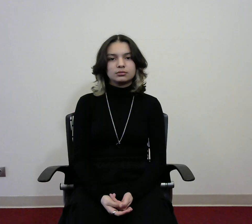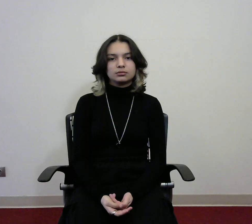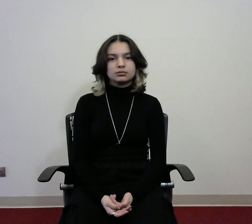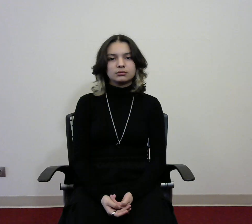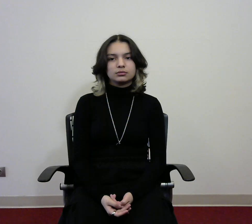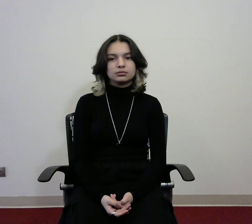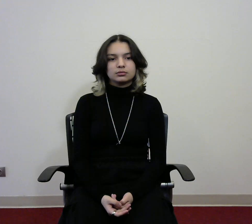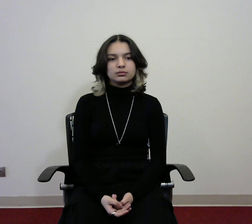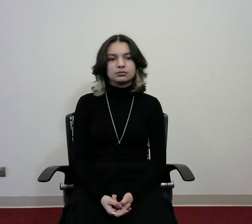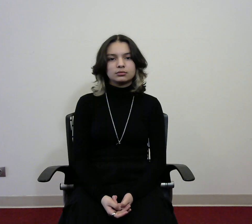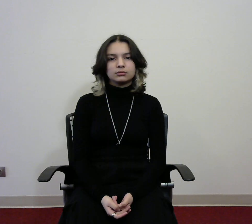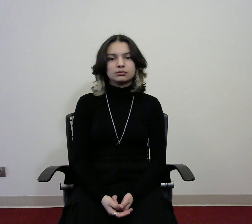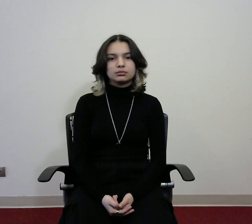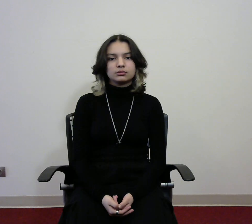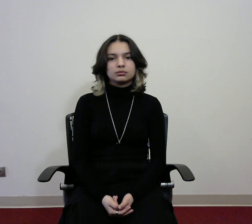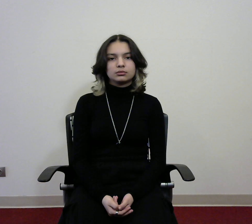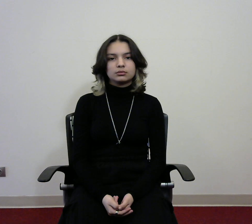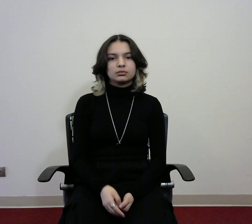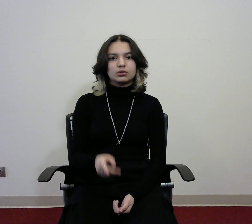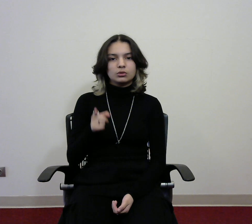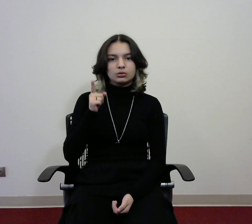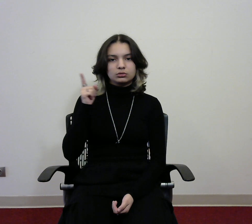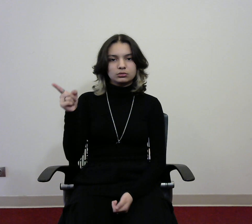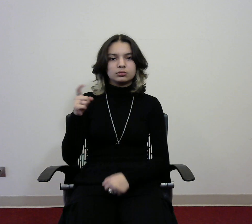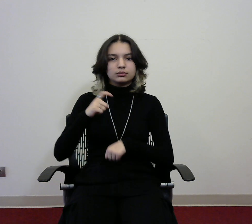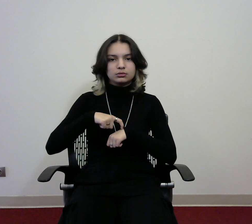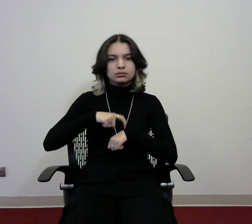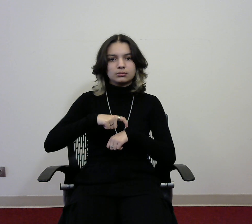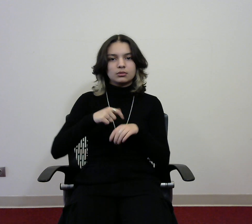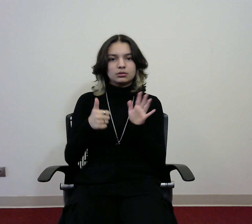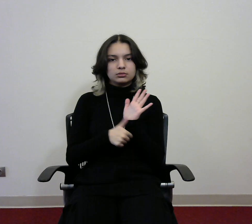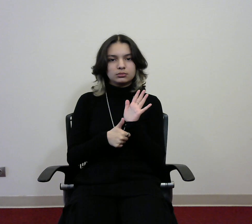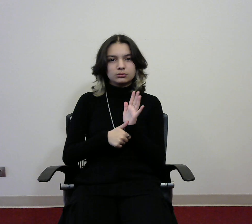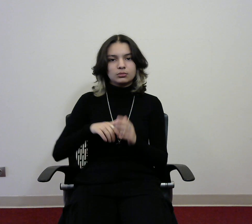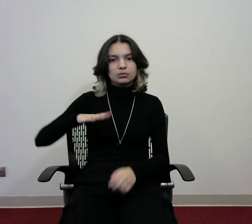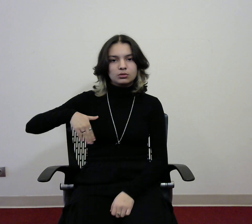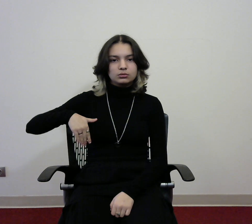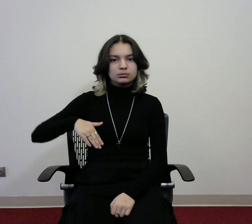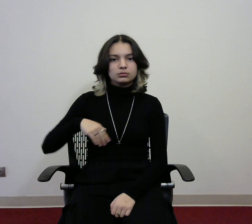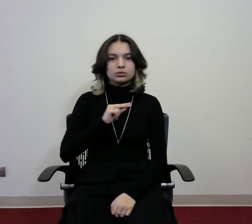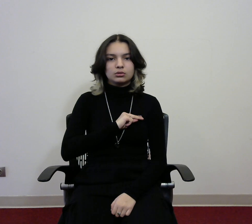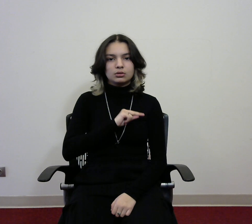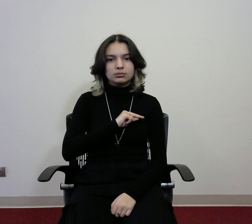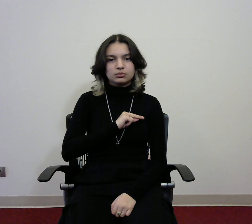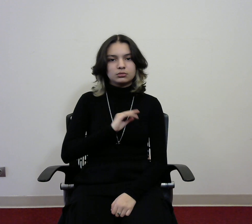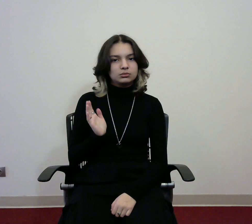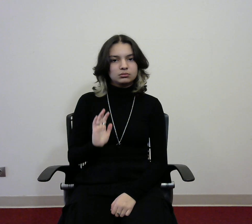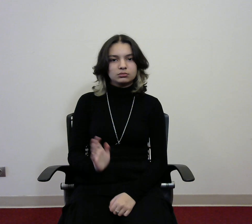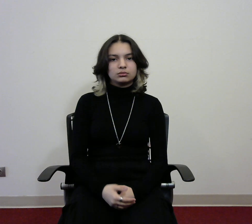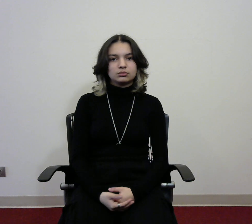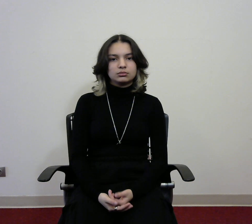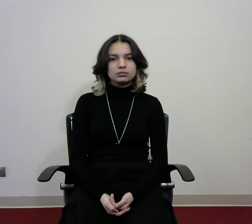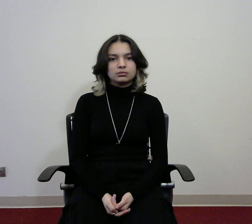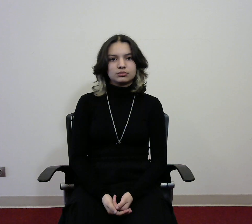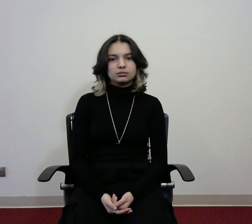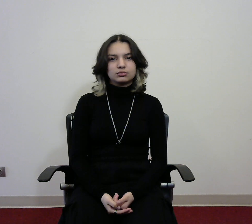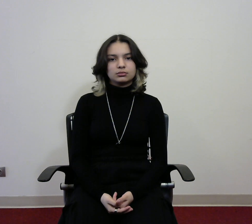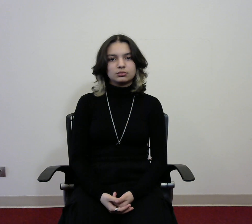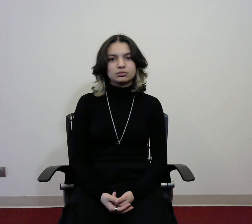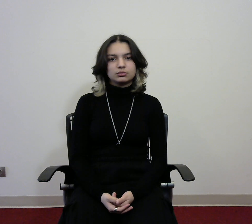O saat 6-dan sonra işləmir